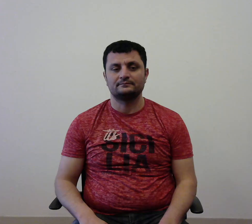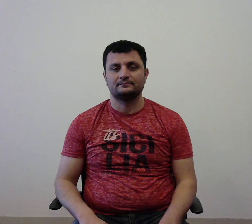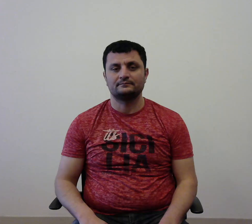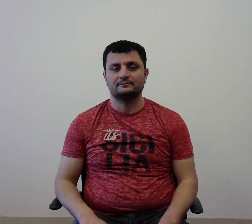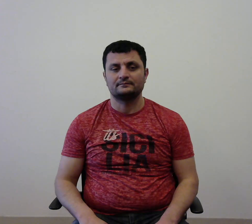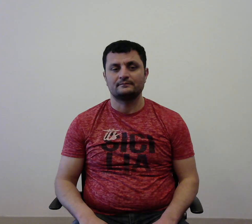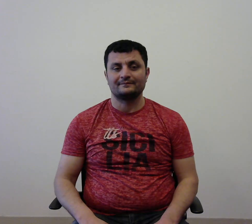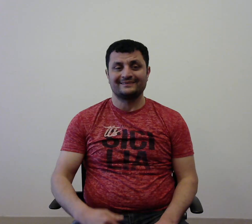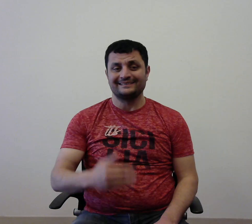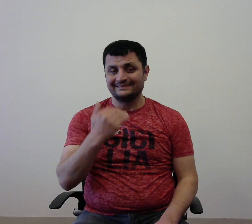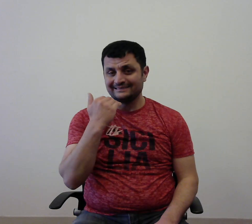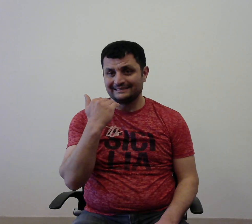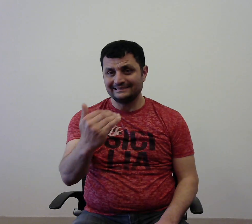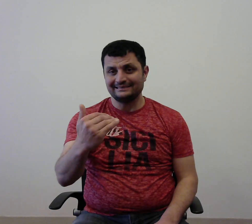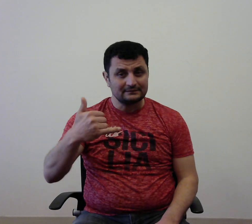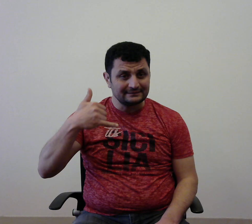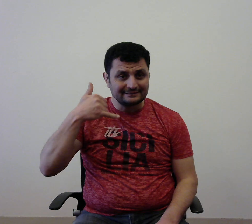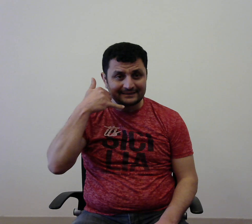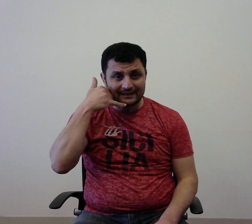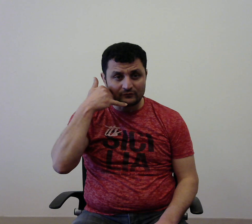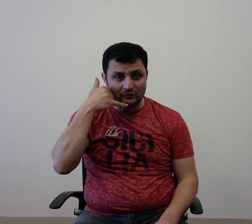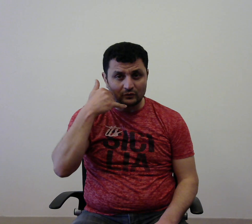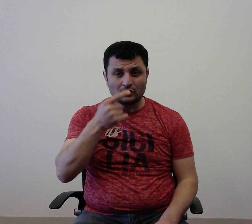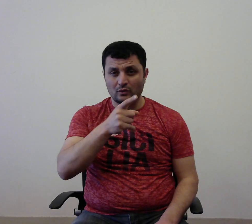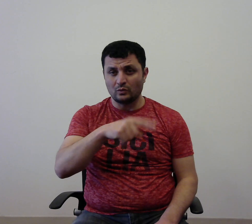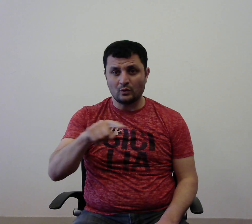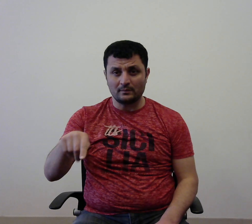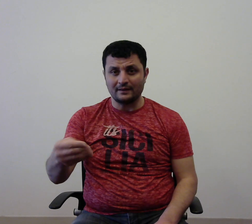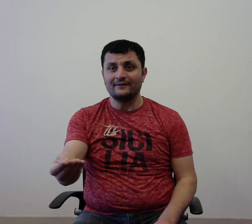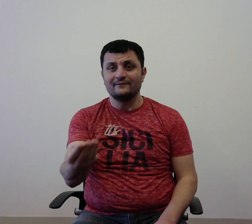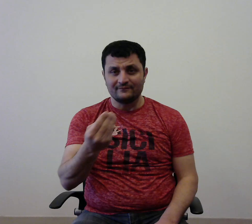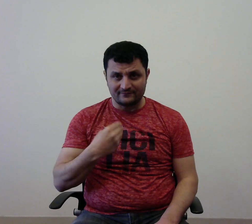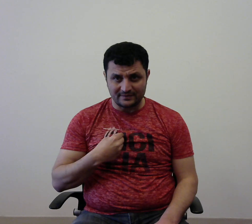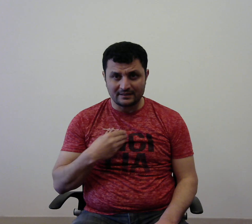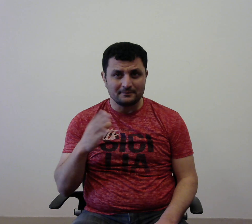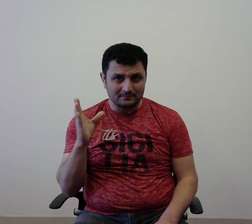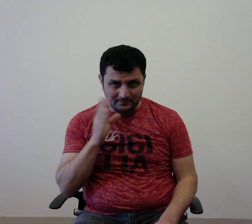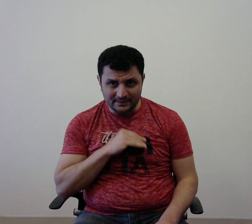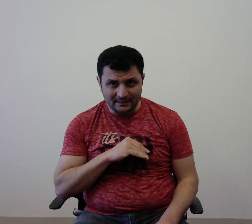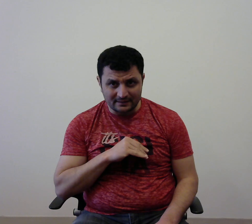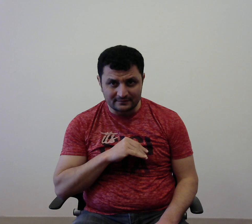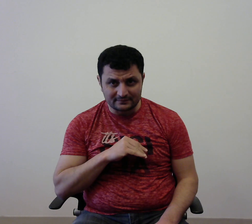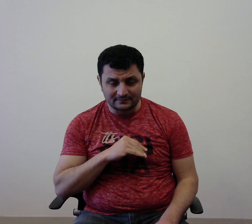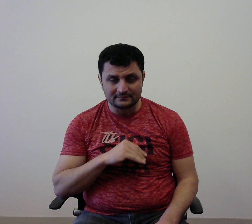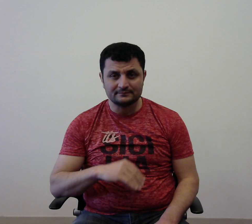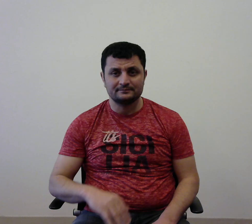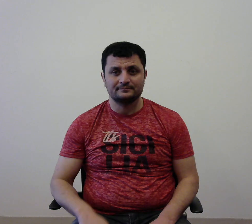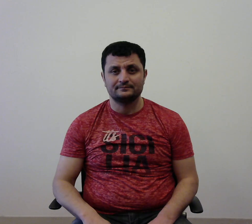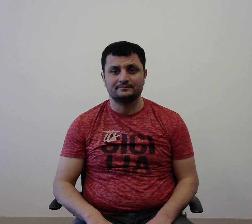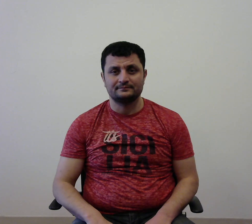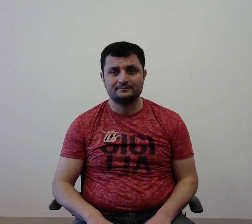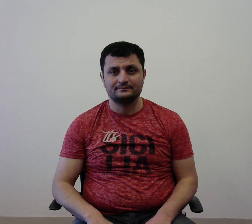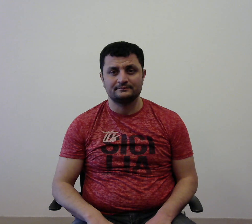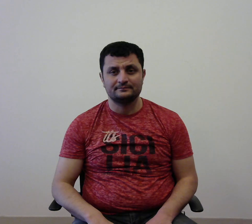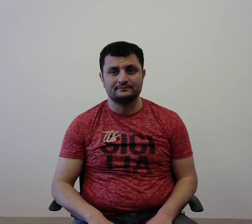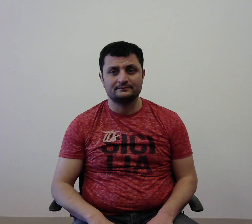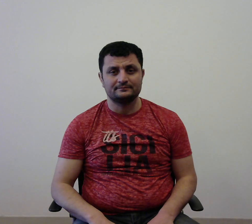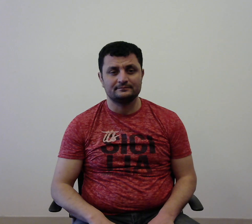Siz telefon nömrənizi verə bilərsinizmi?